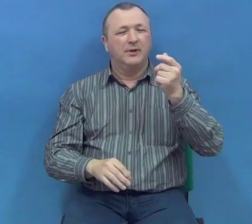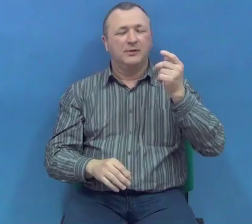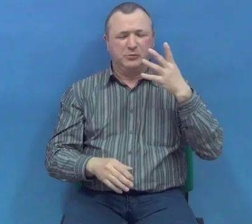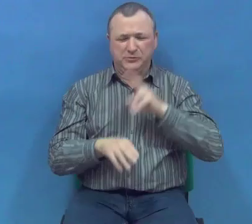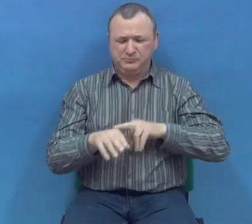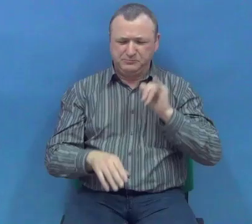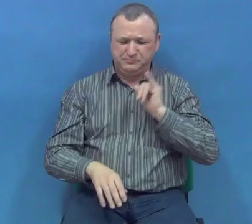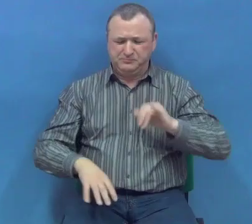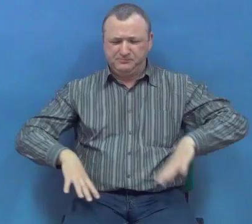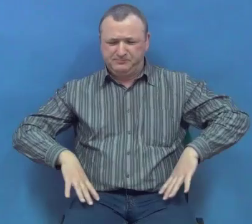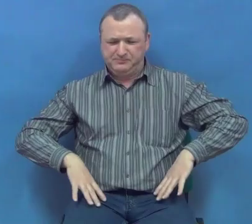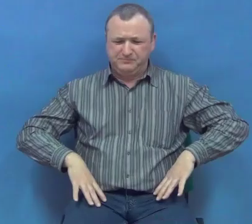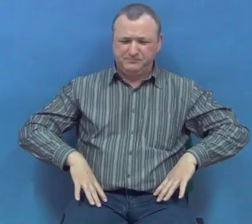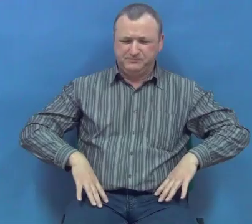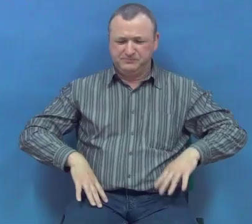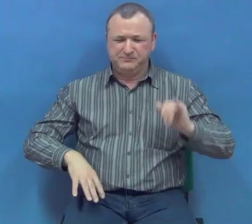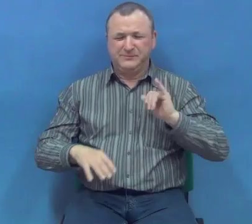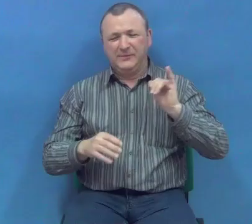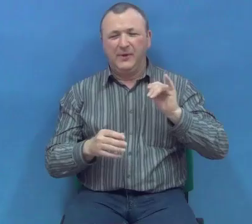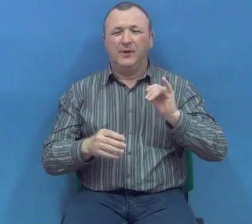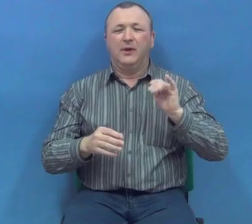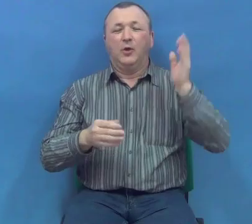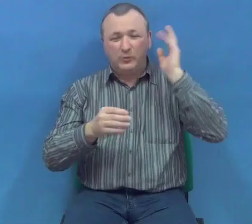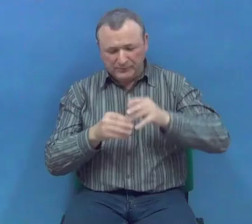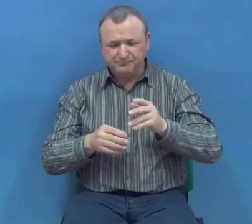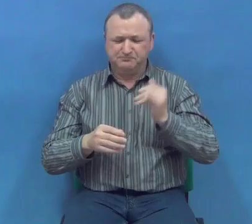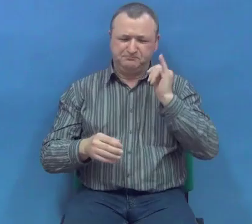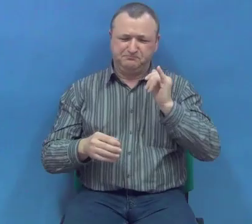Policjant przyglądał mu się i zastanawiał się.